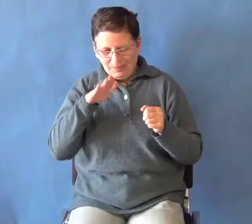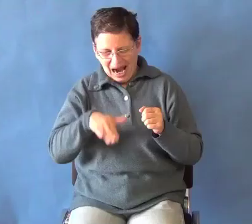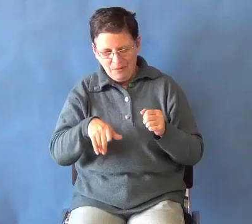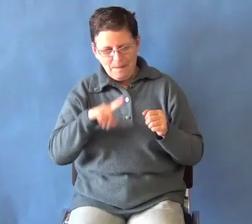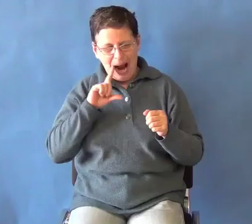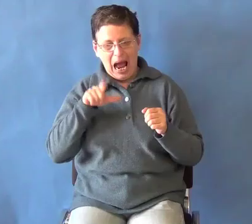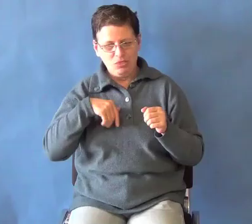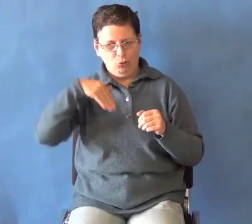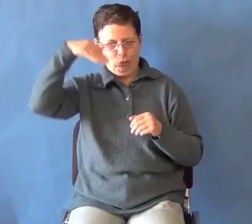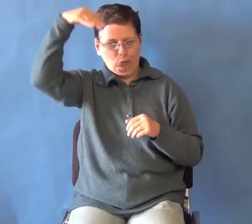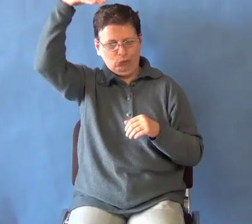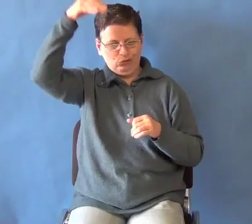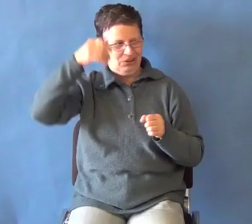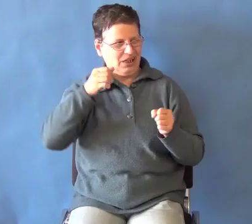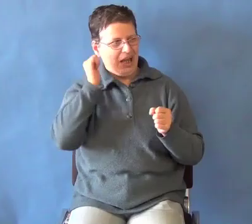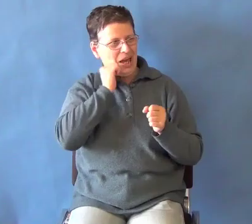Mały smarkacz i duży pan.